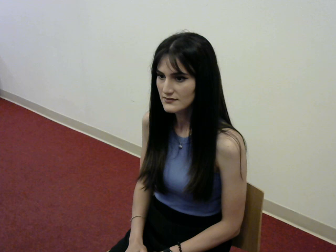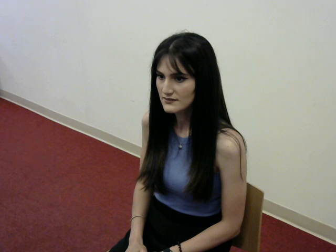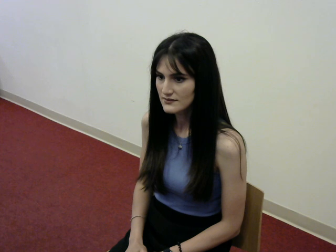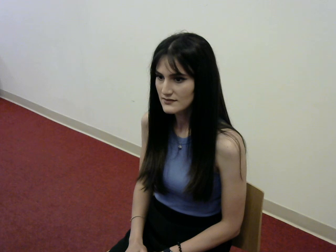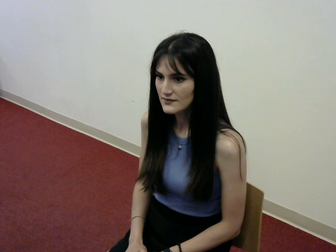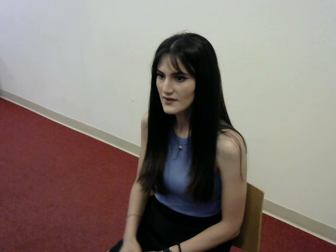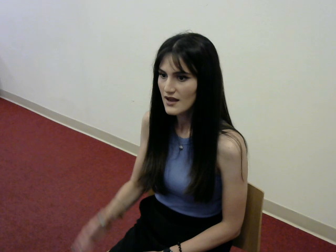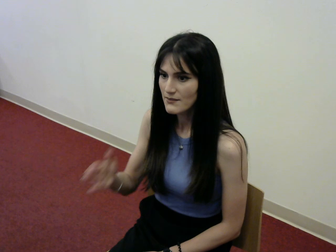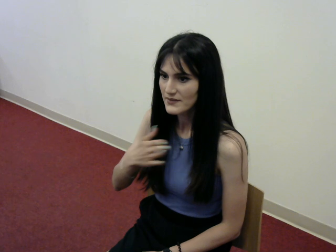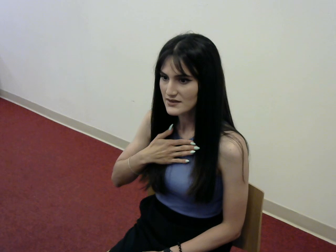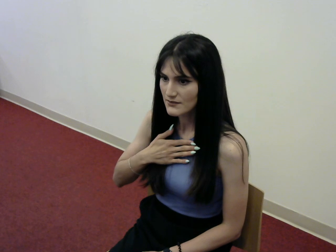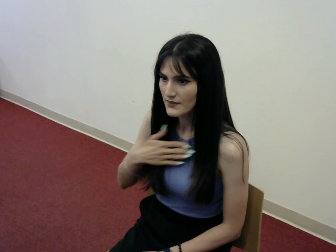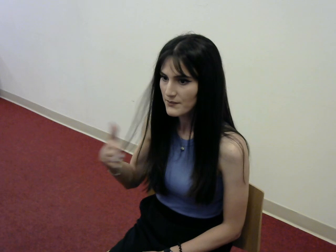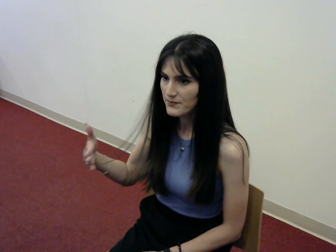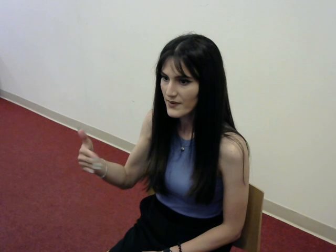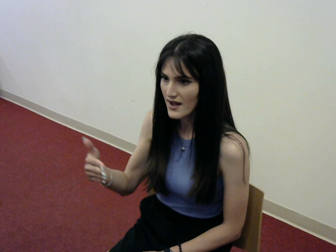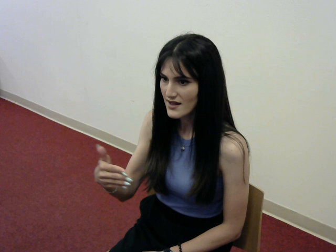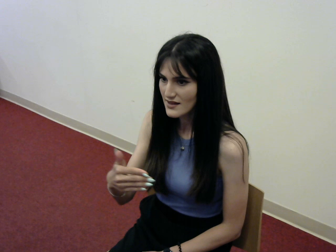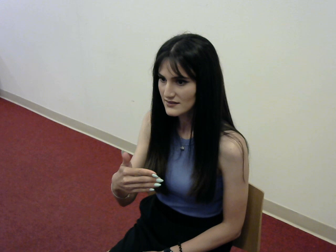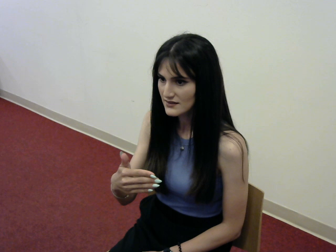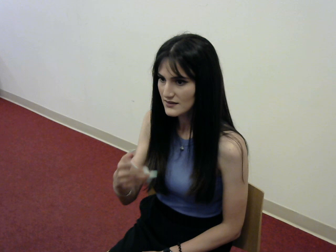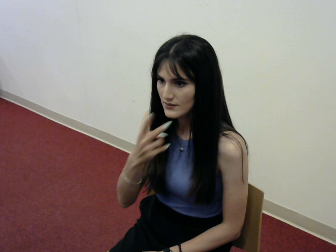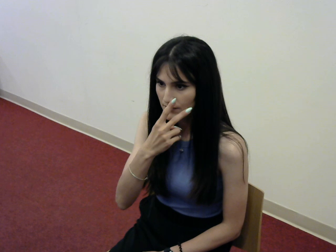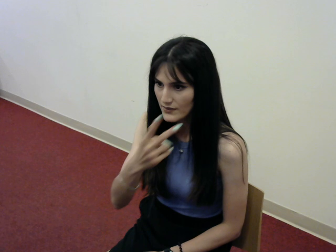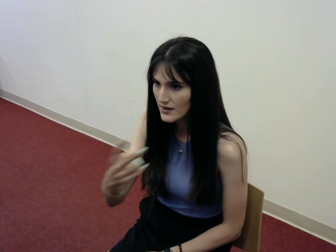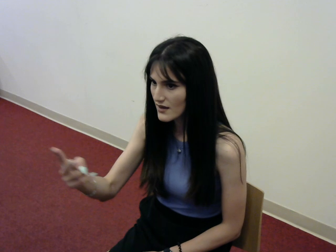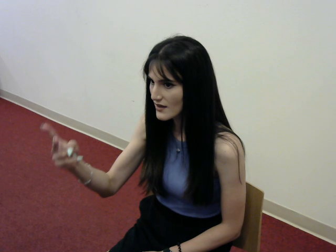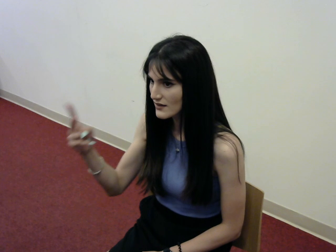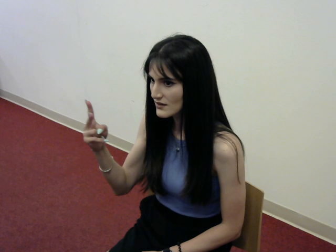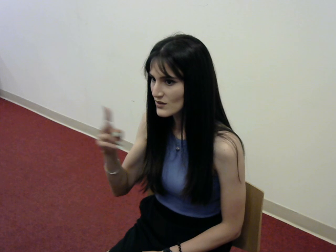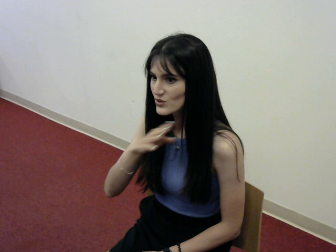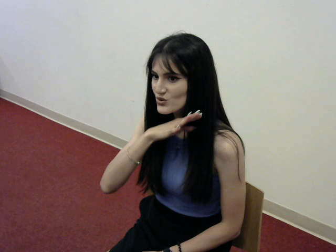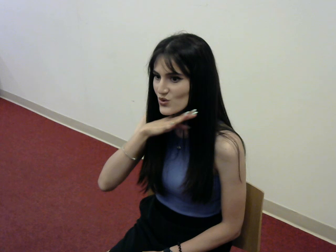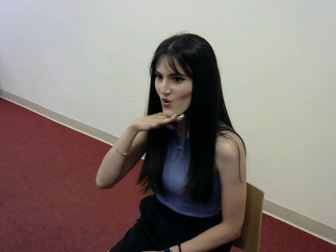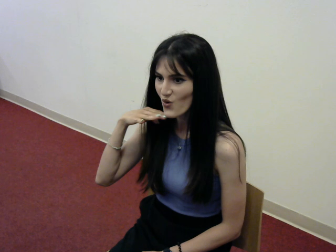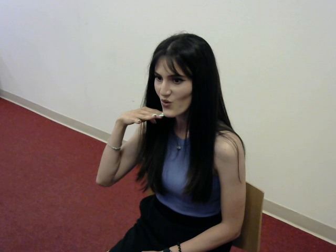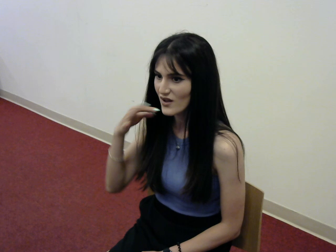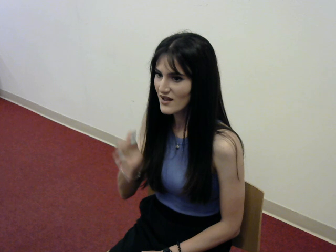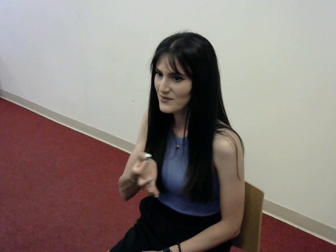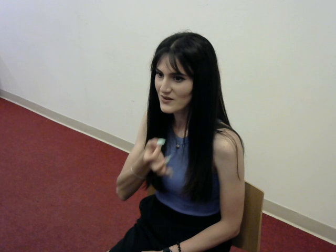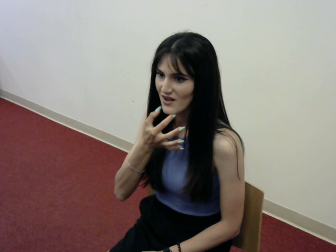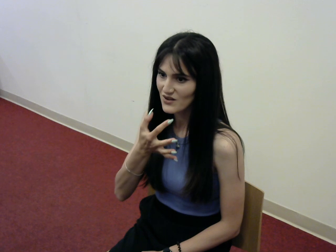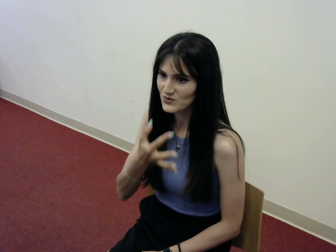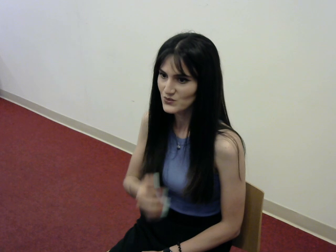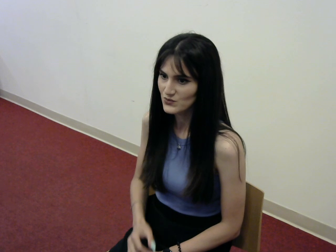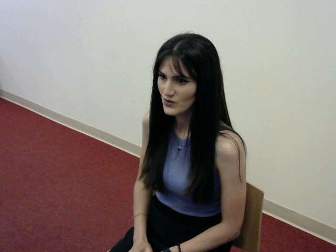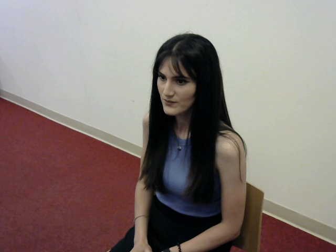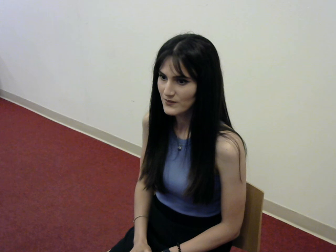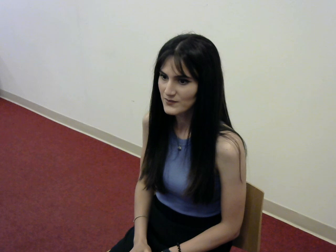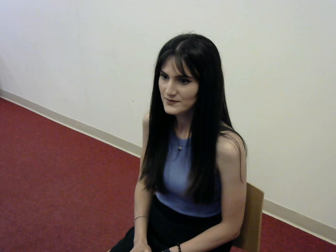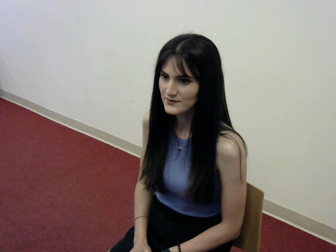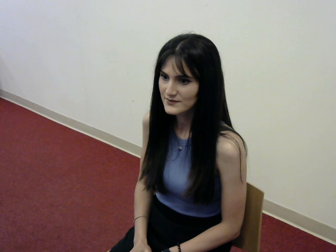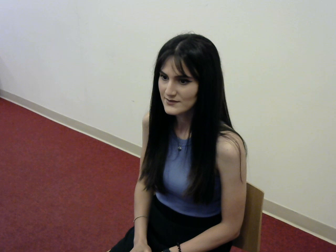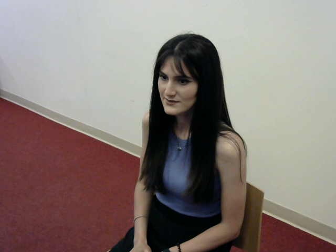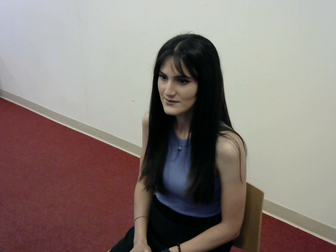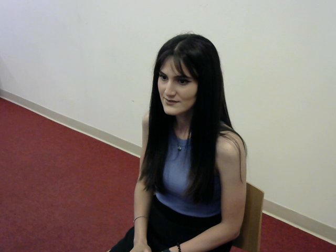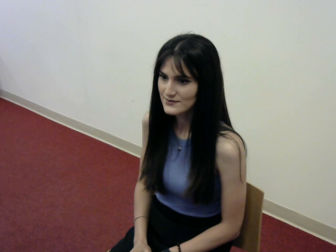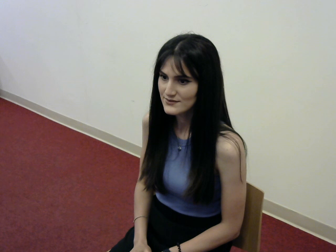Mənim balıqlara baxmaqdan çox xoşum gəlir